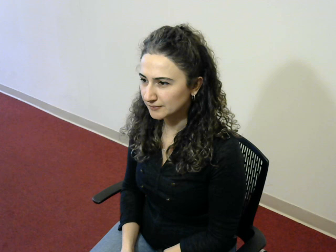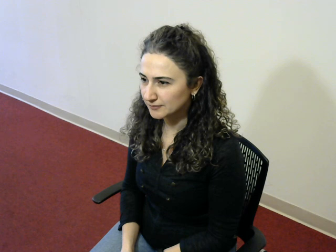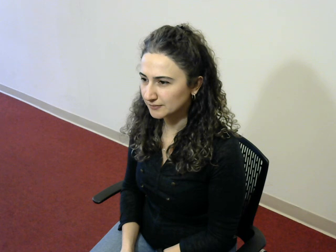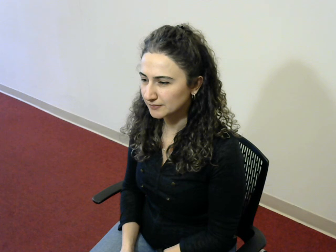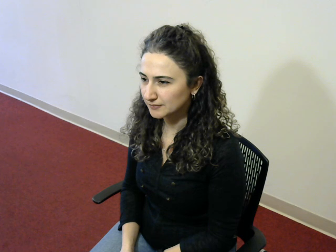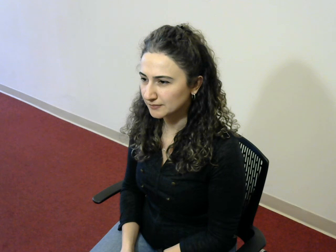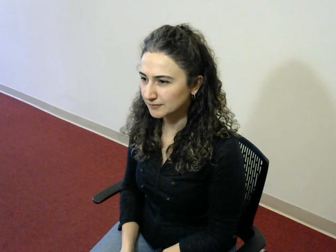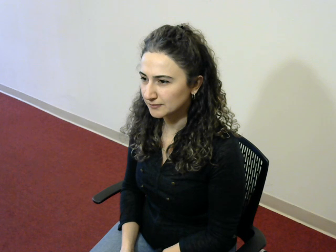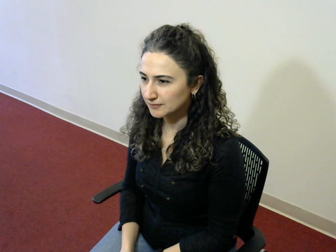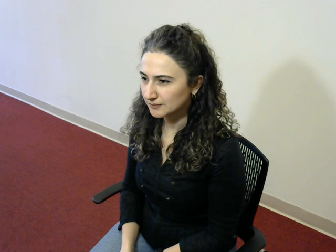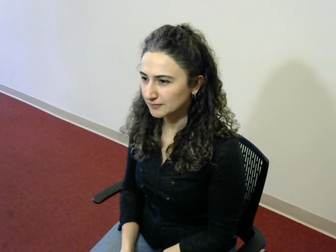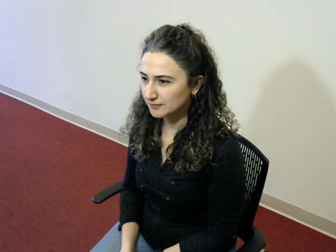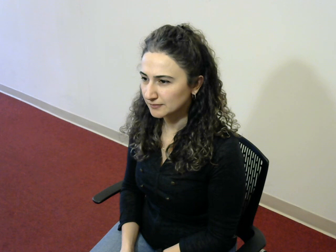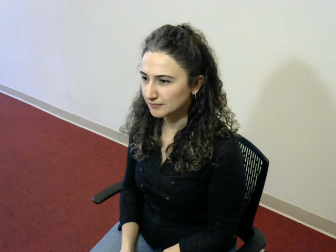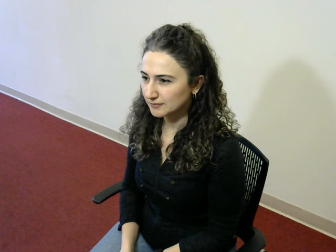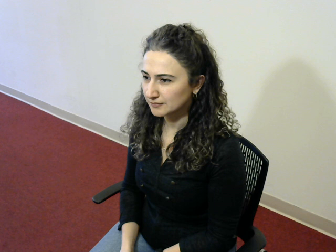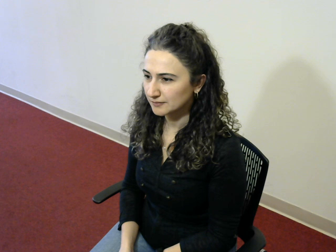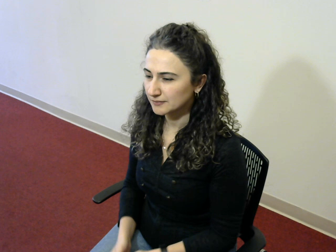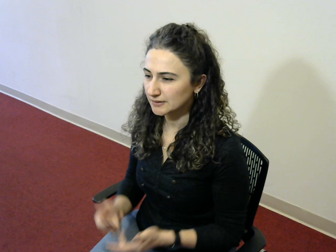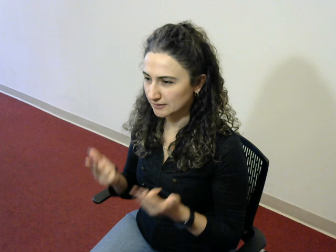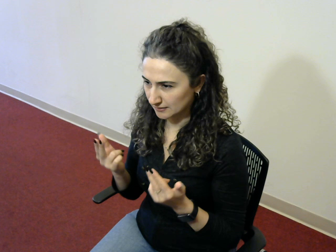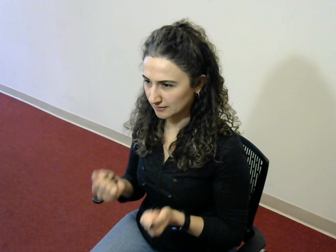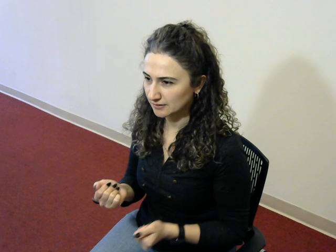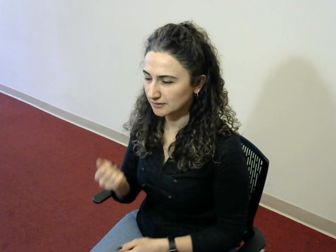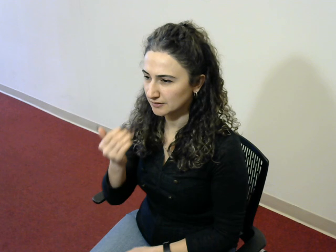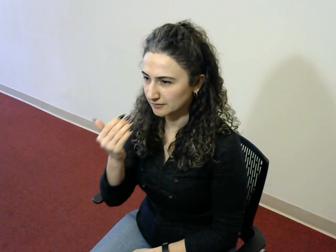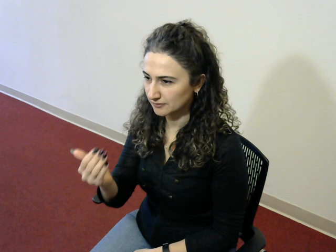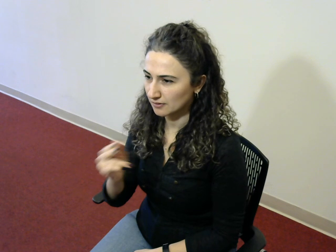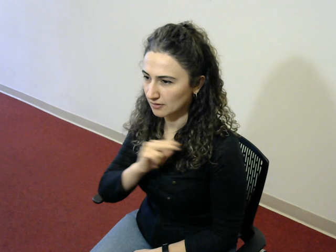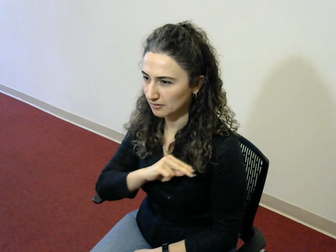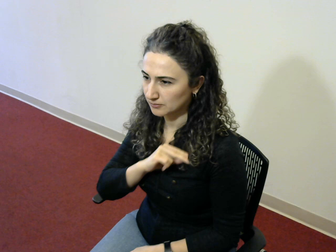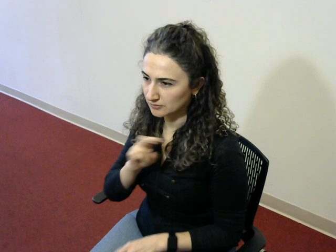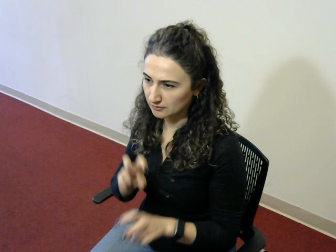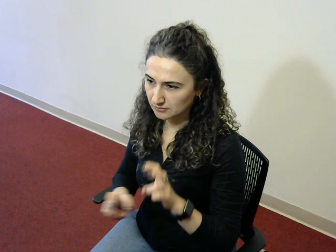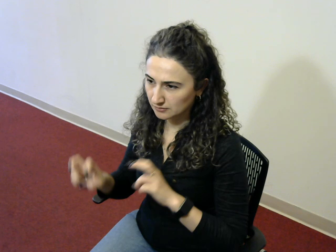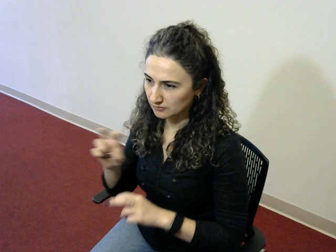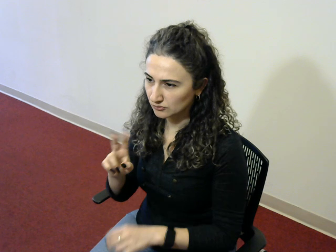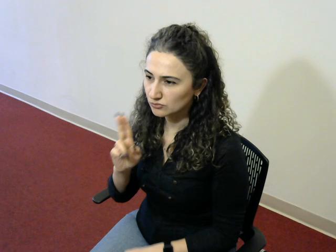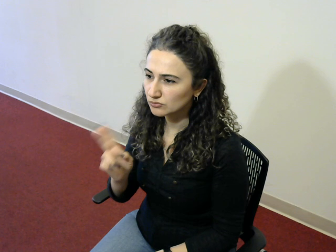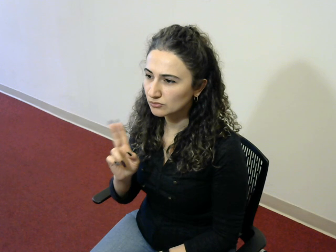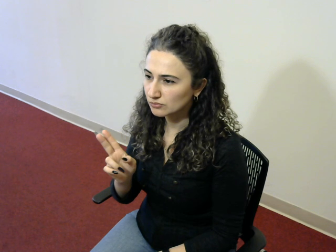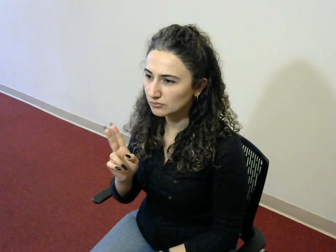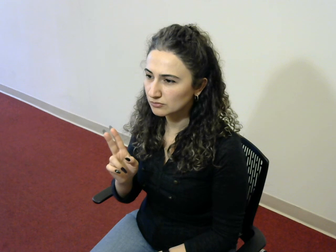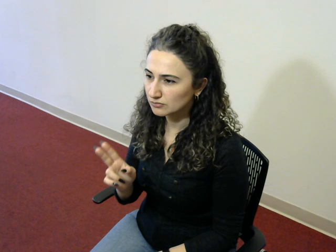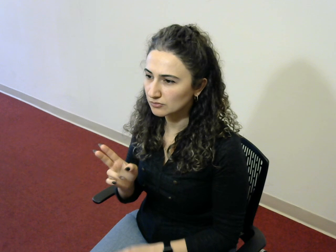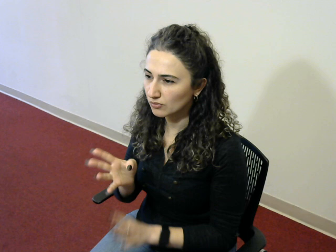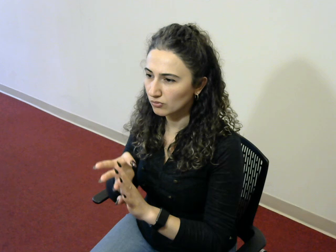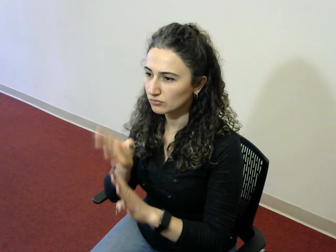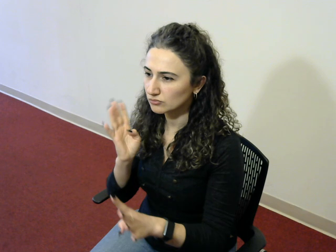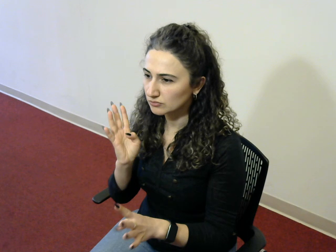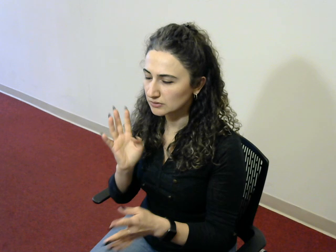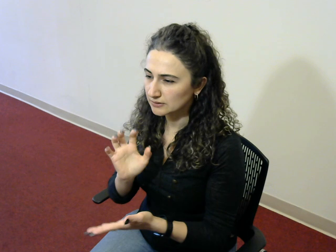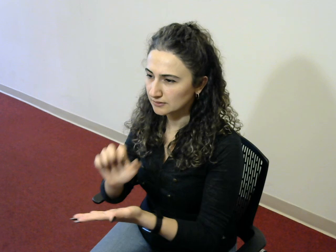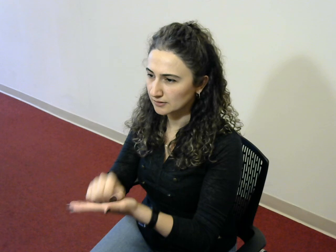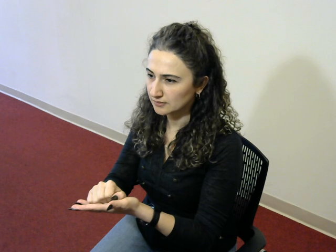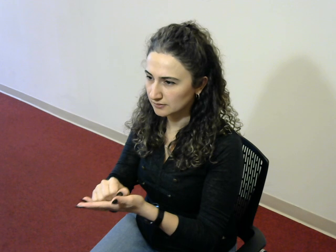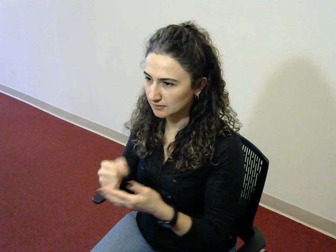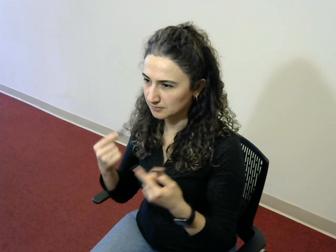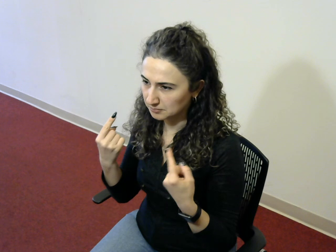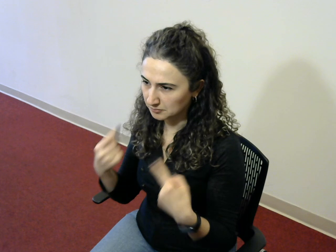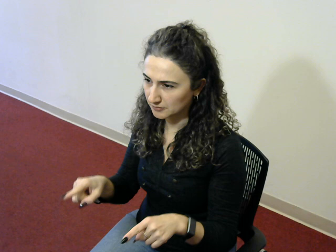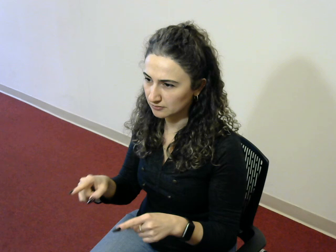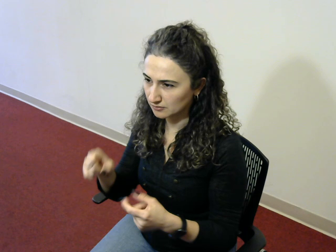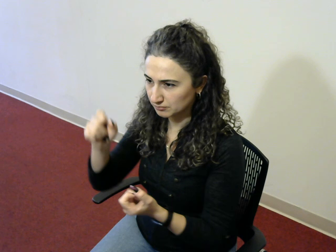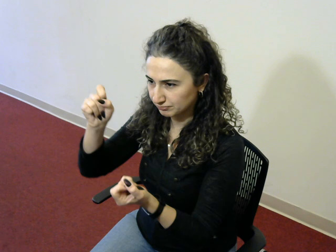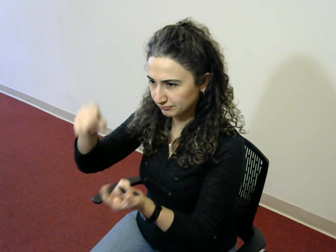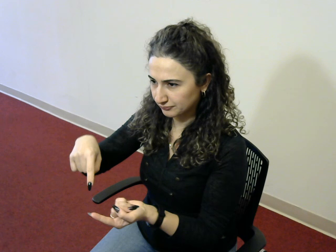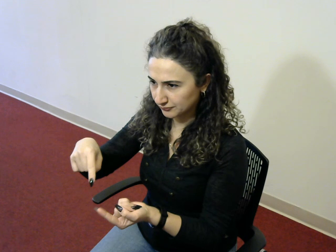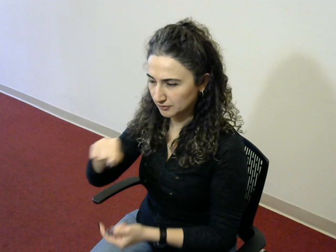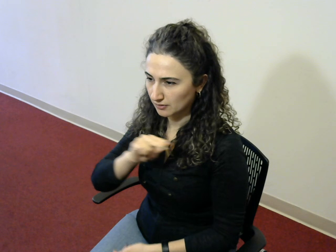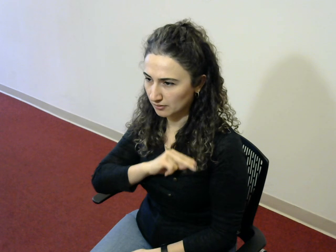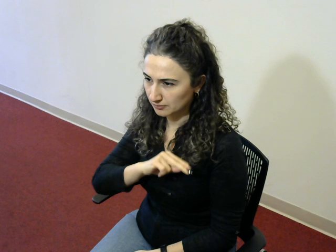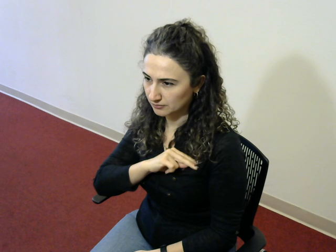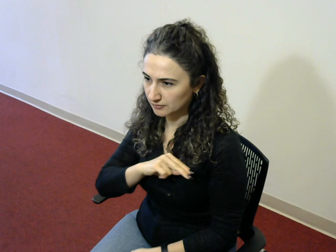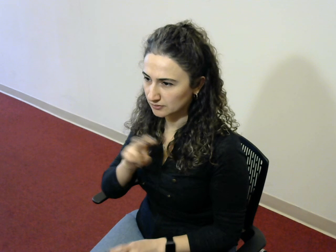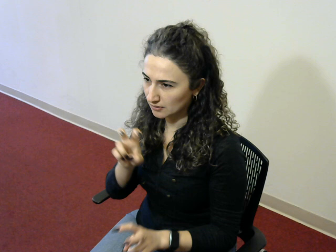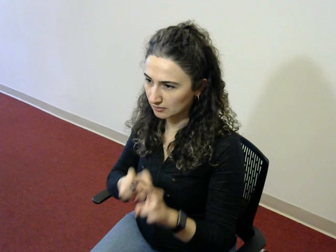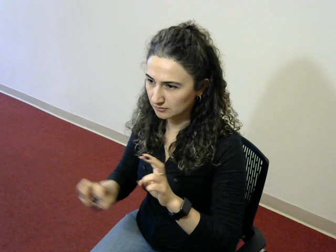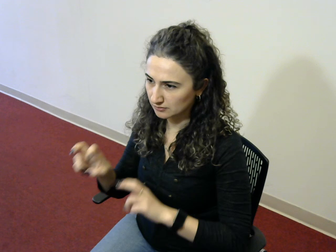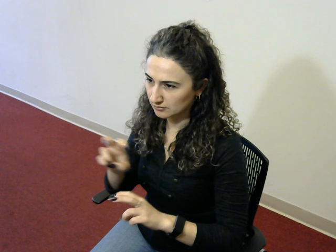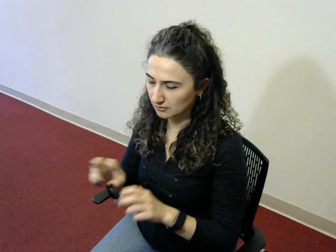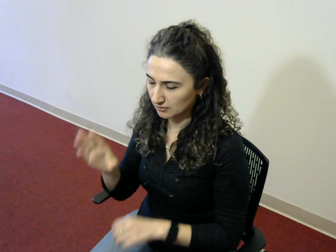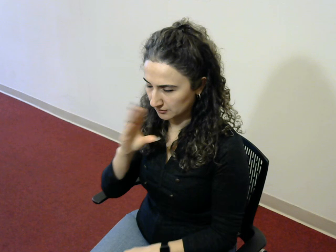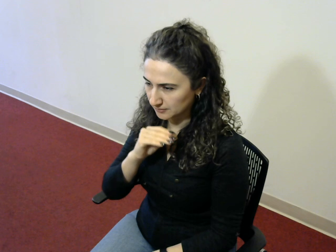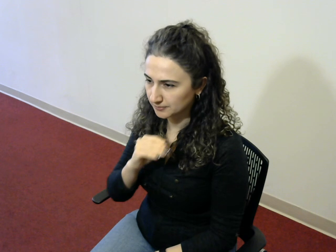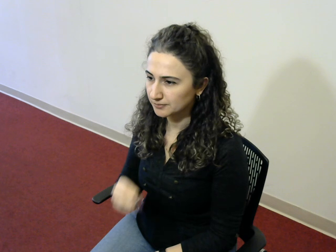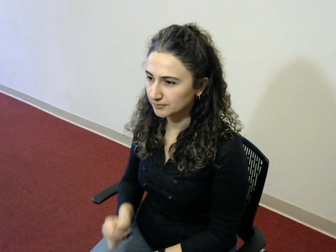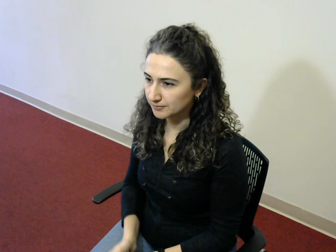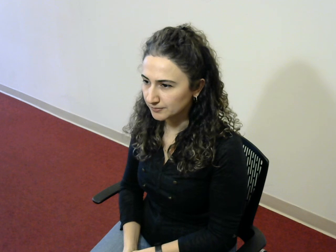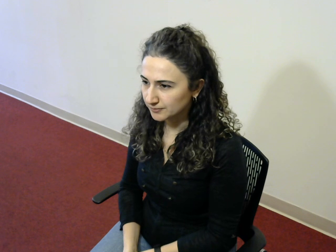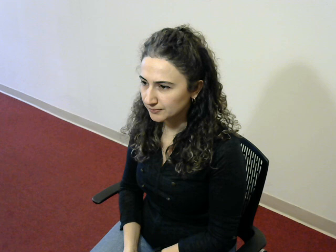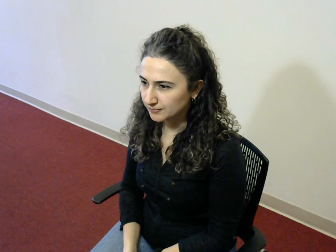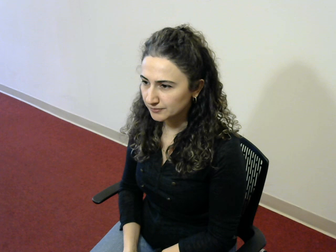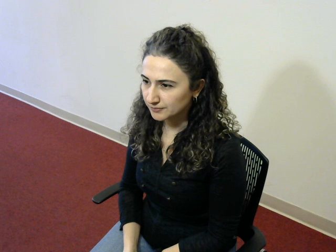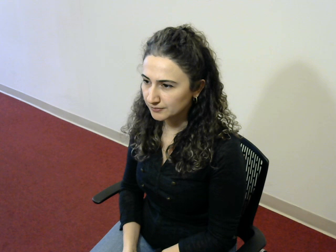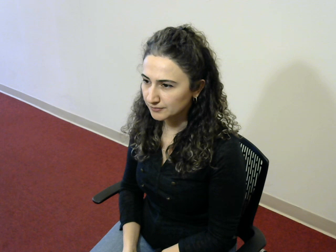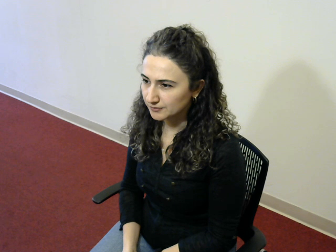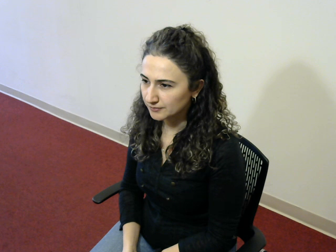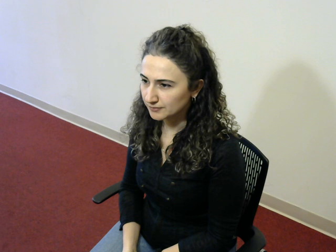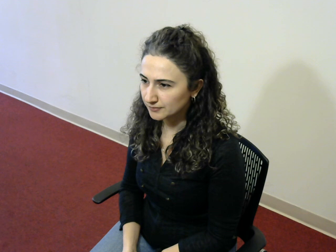Bəli, siz İş axtaran şəxs kimi növbə tutub başqa uyğun işlər axtara bilərsiniz